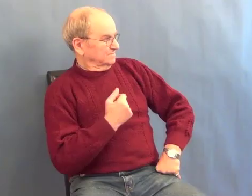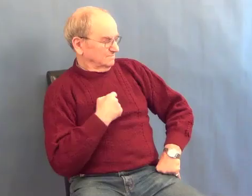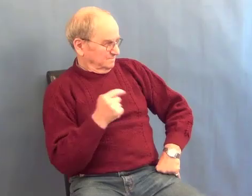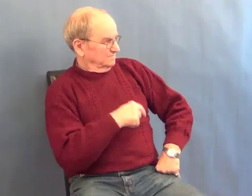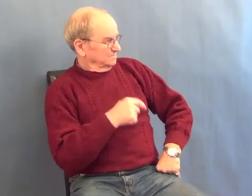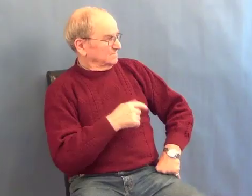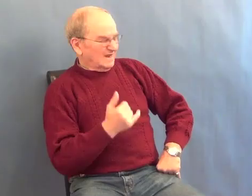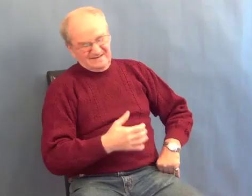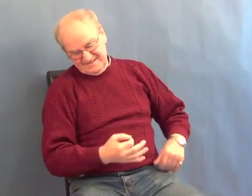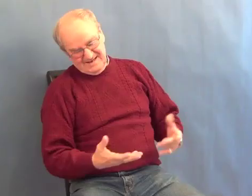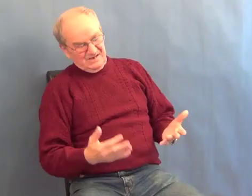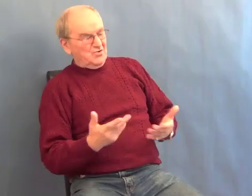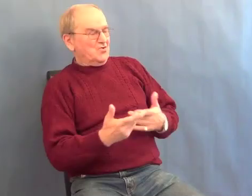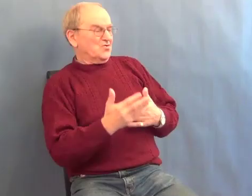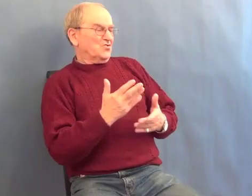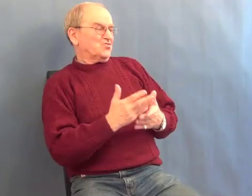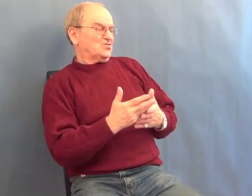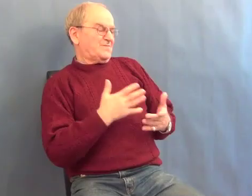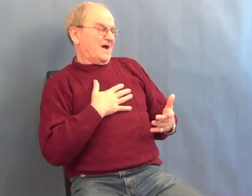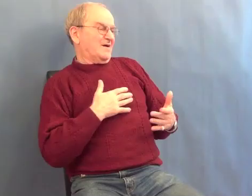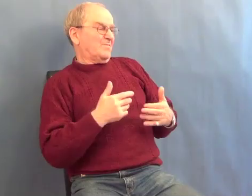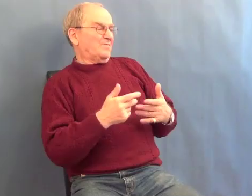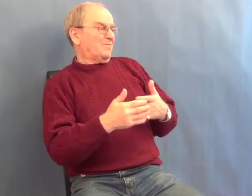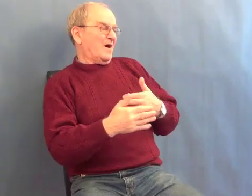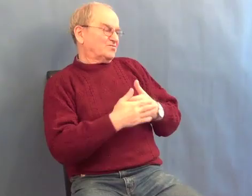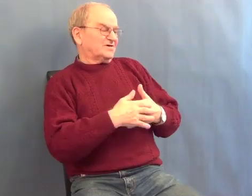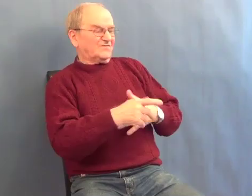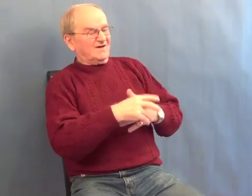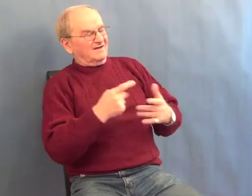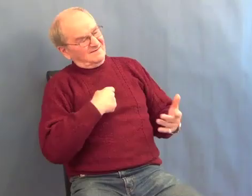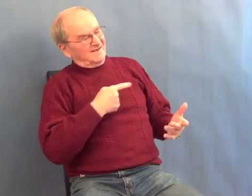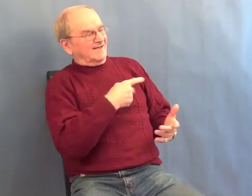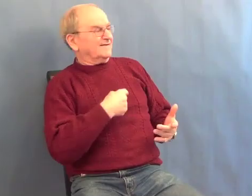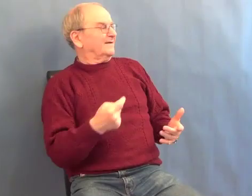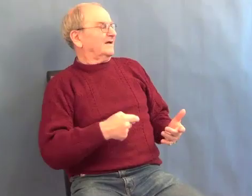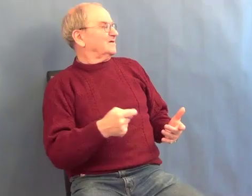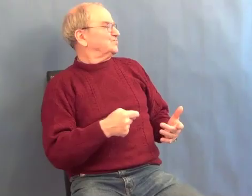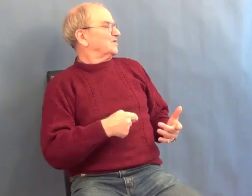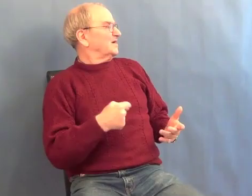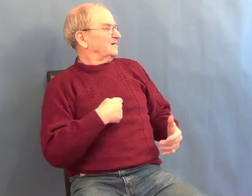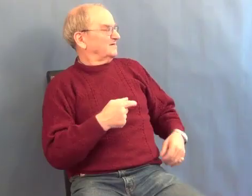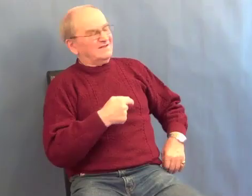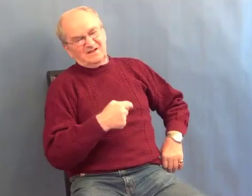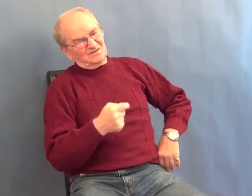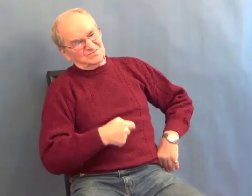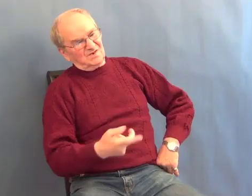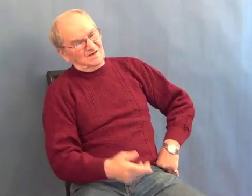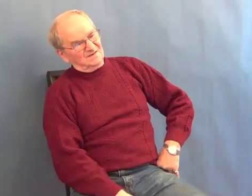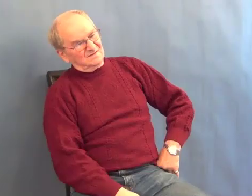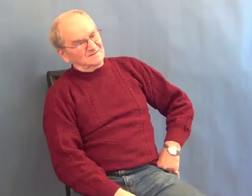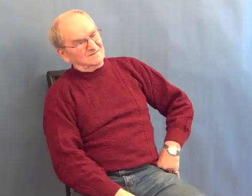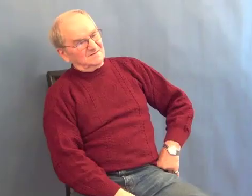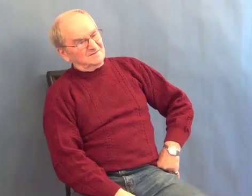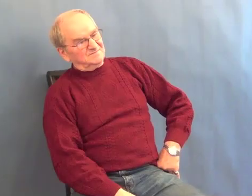Zawsze tam przychodziłem, teraz już mam żonę i mnie już ta kawiarnia nie interesuje.